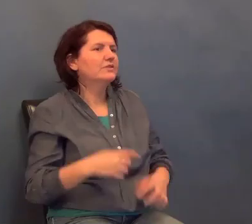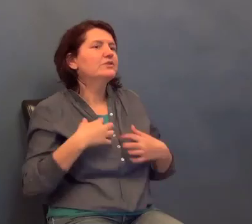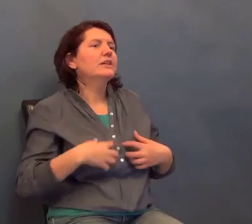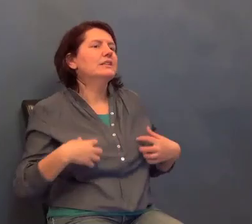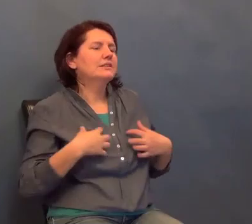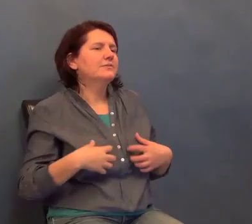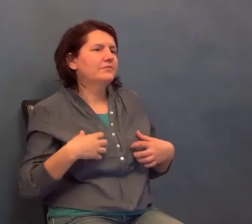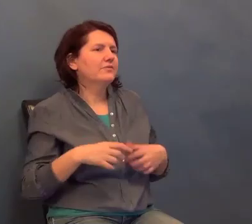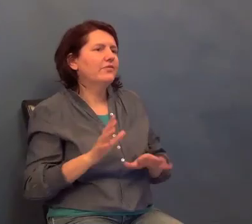Zwierzęta...